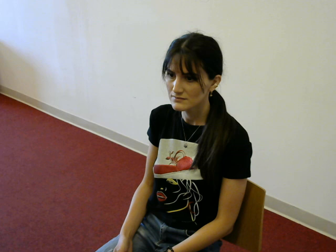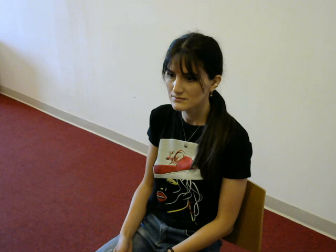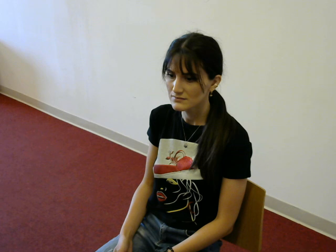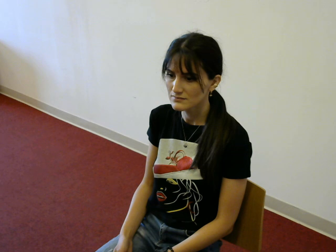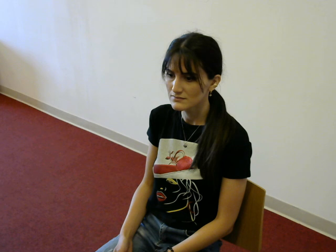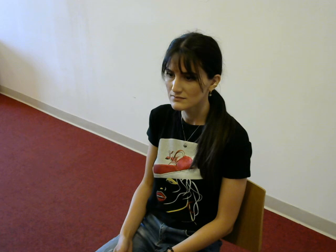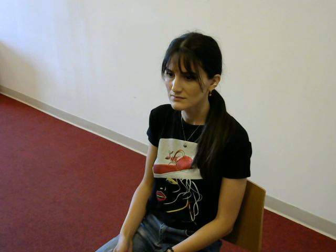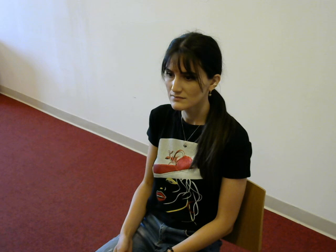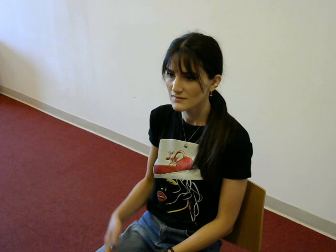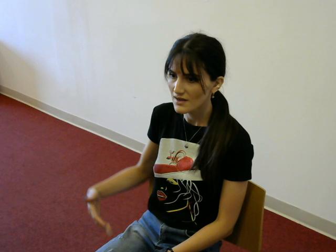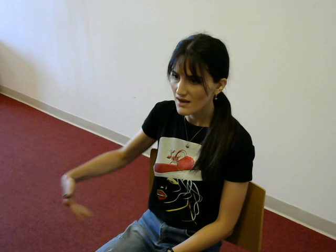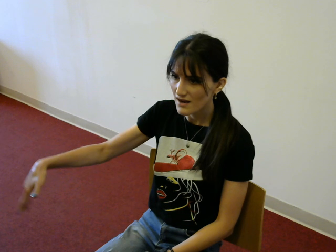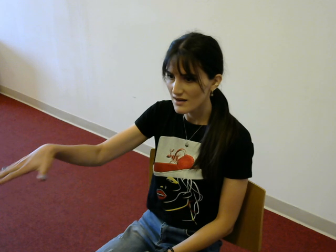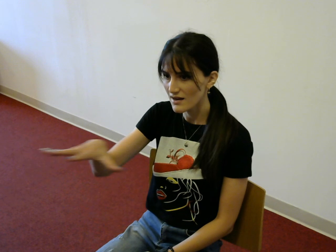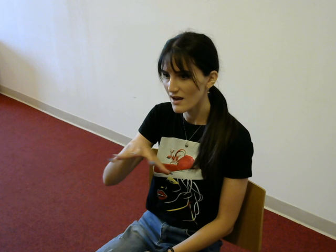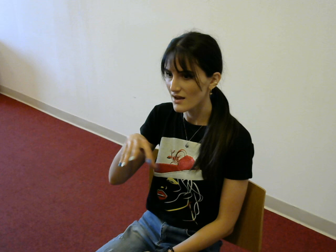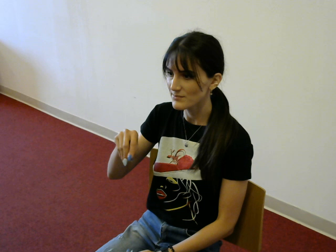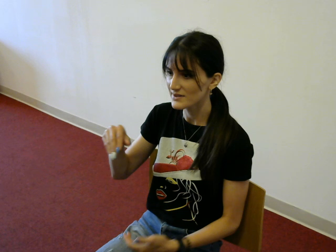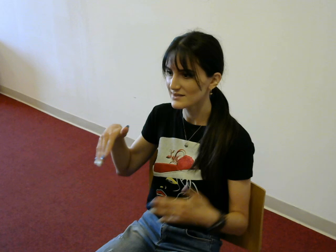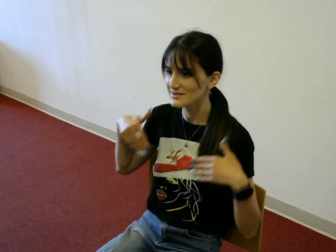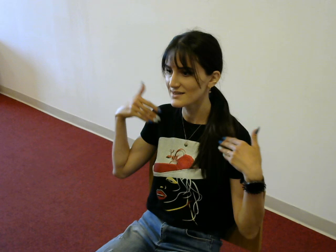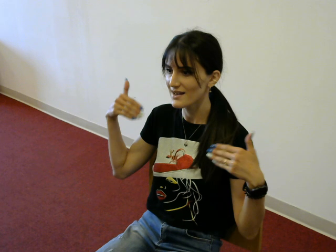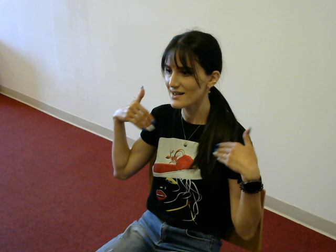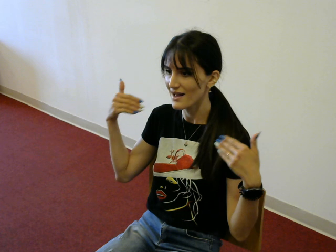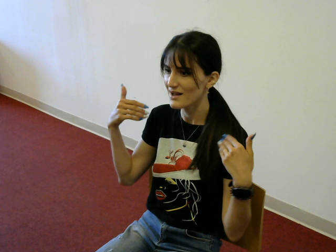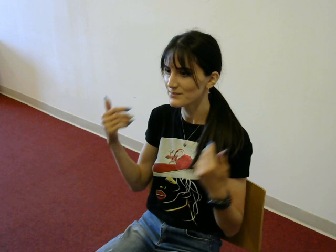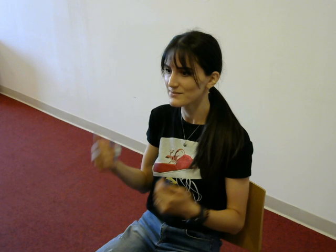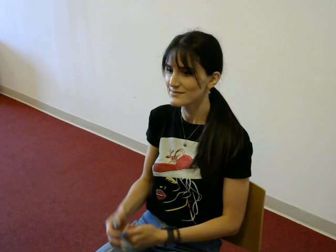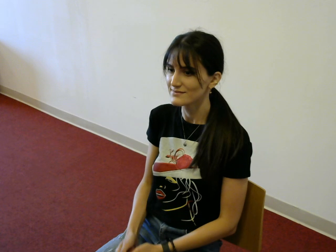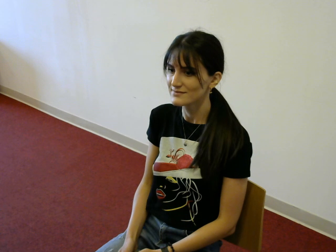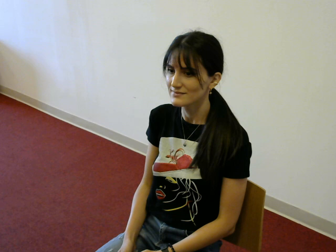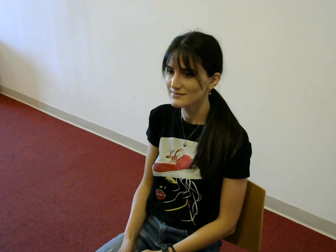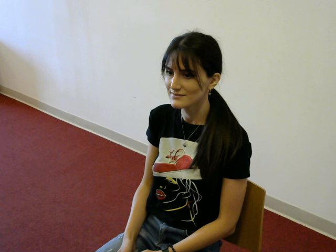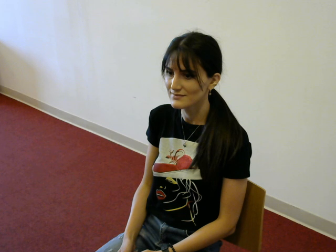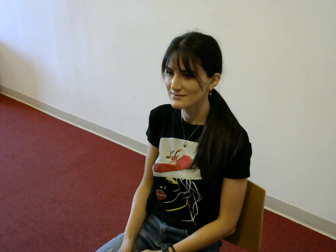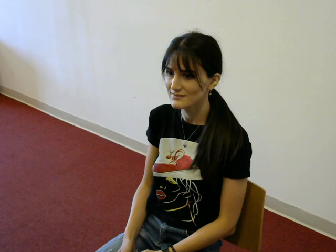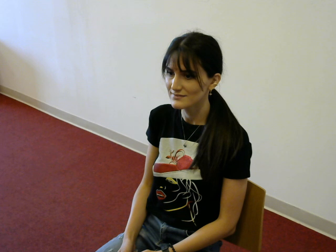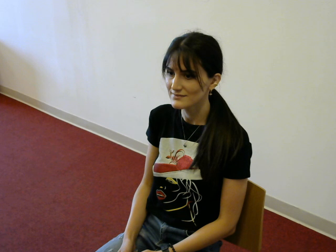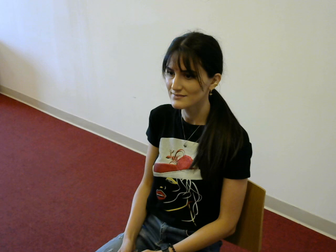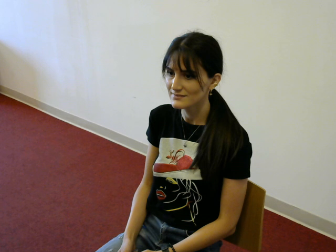Hamınızı salamlayıram